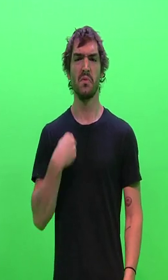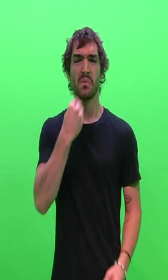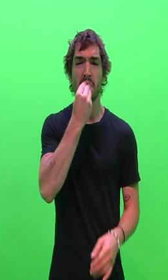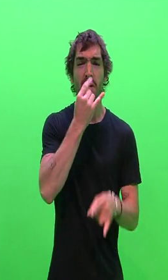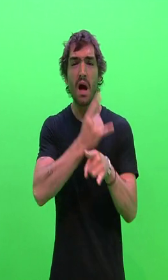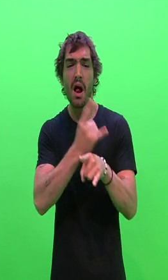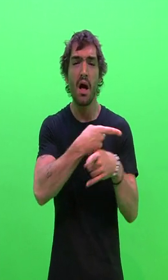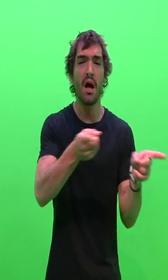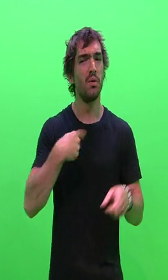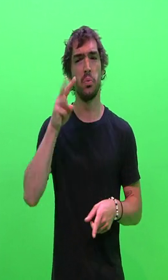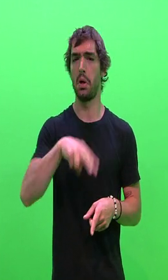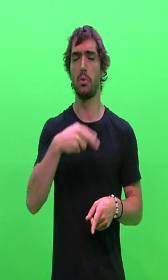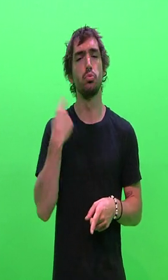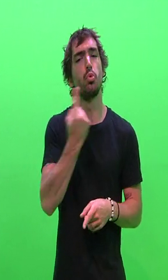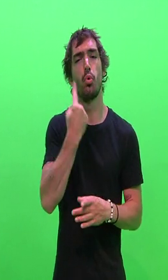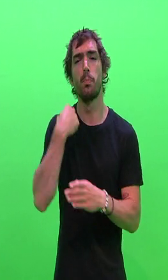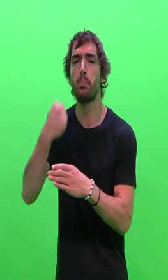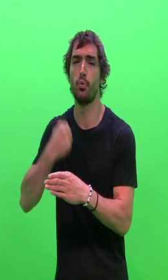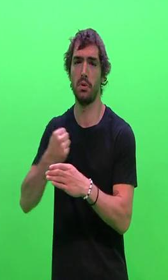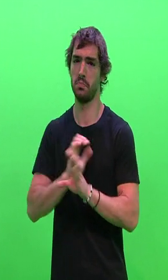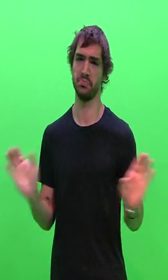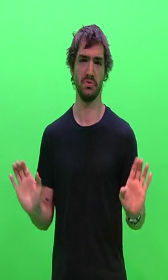No menjo carn ni altres coses, només puré.